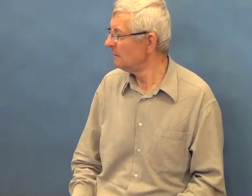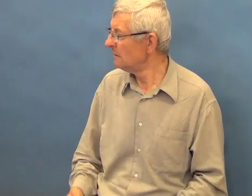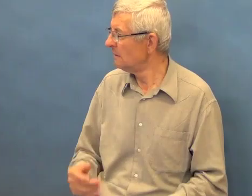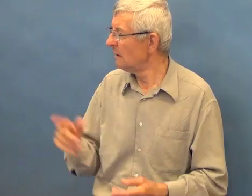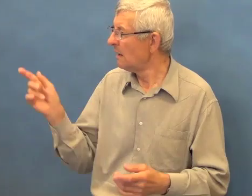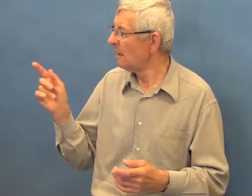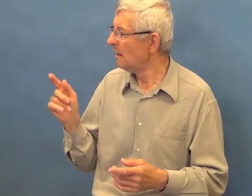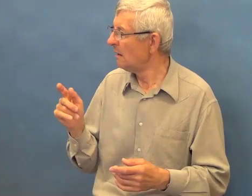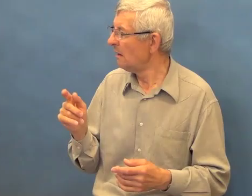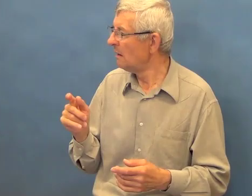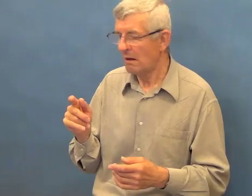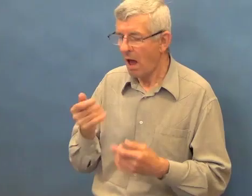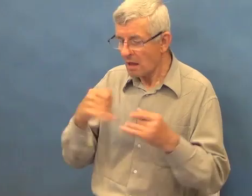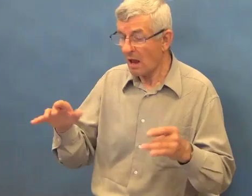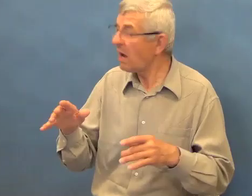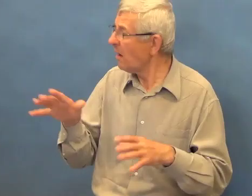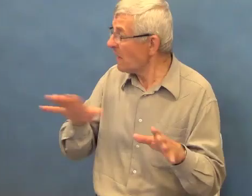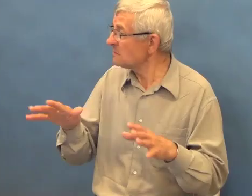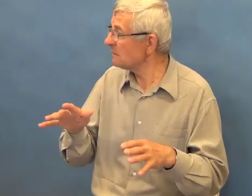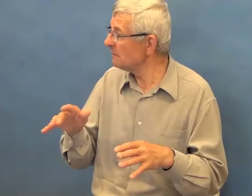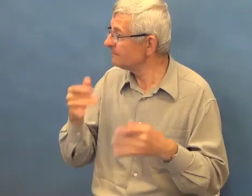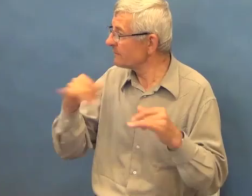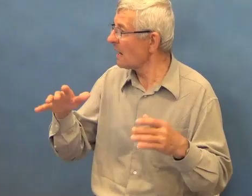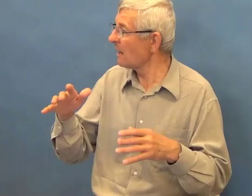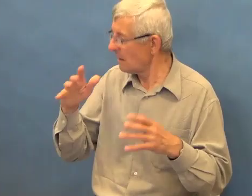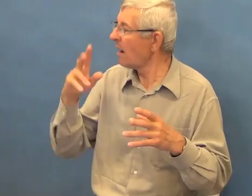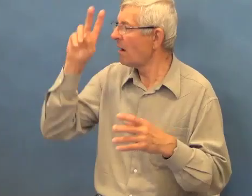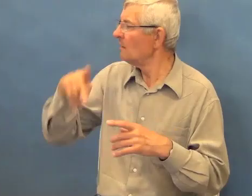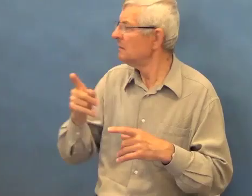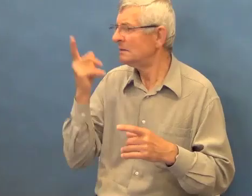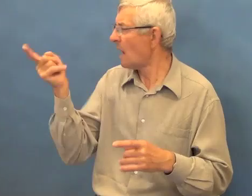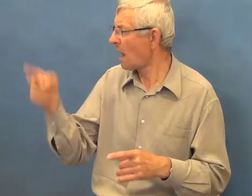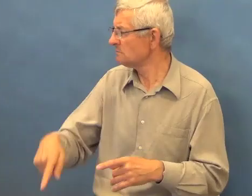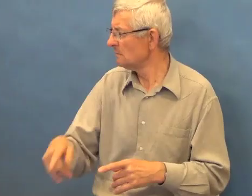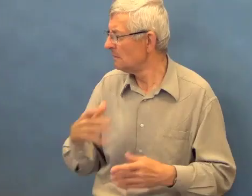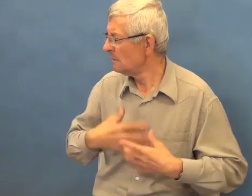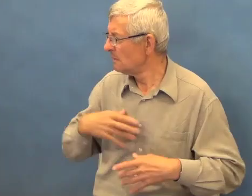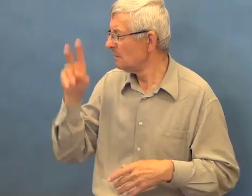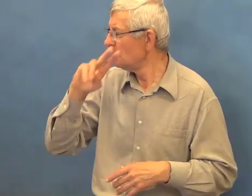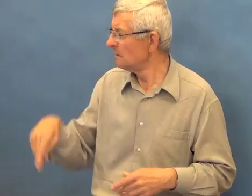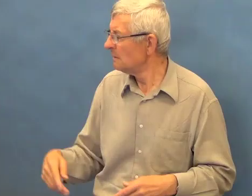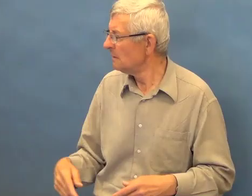W innym miejsce jest zakaz kąpieli, bo jest znak skreślony.